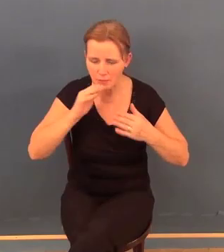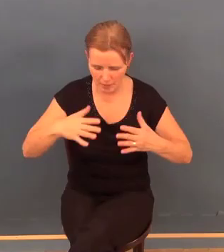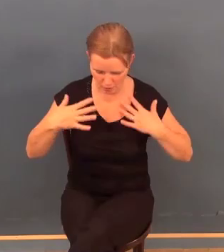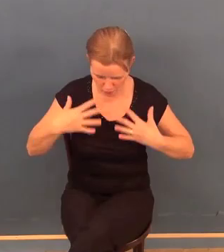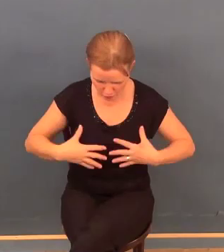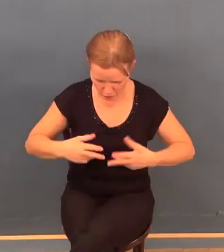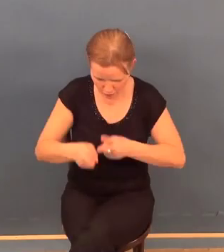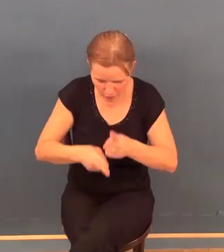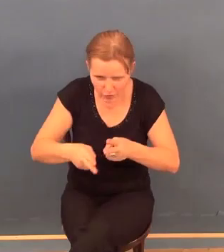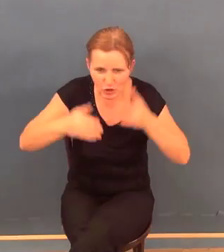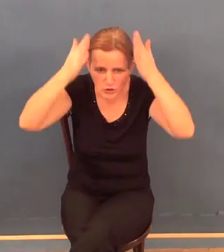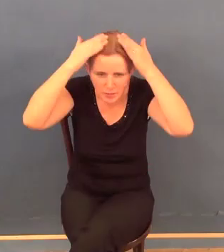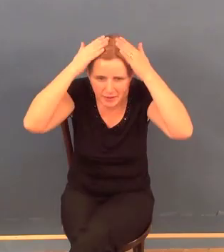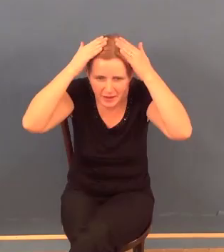Bluzkę, spodnie, czapkę.